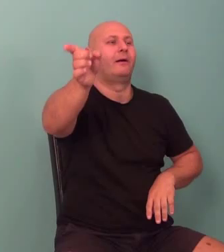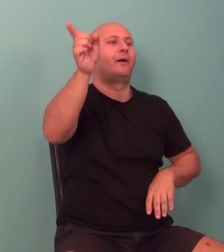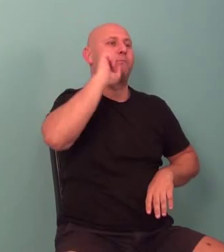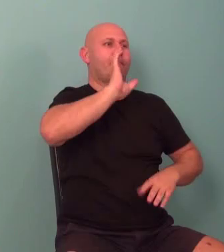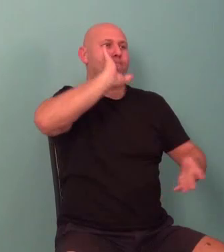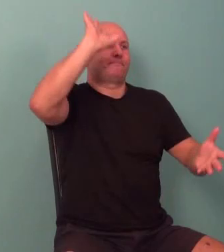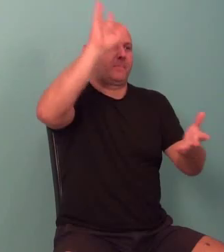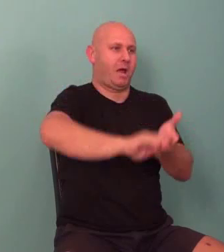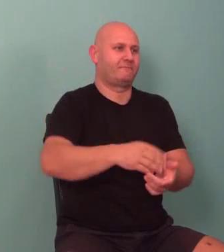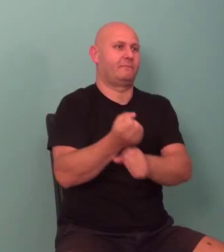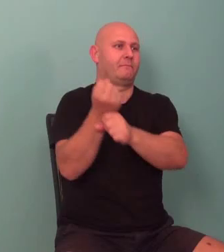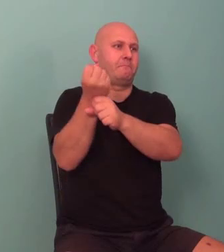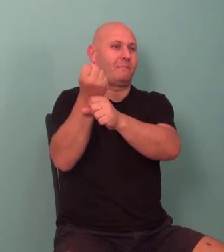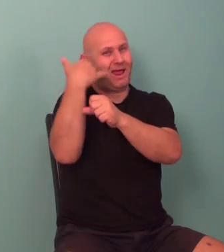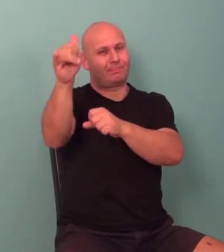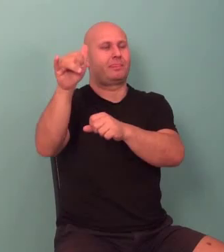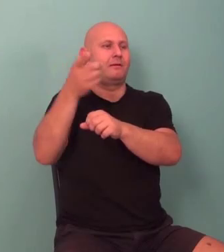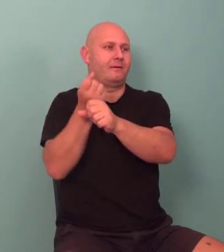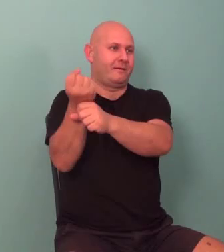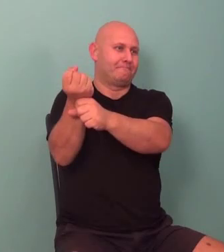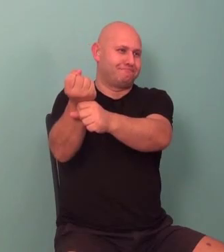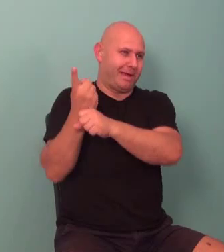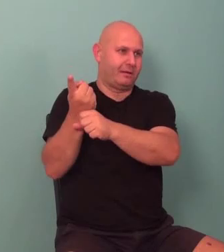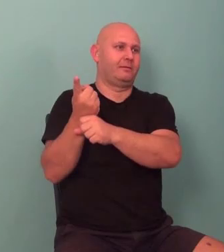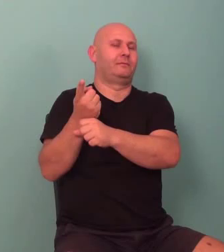Chłopak powtarza rzut kamieniem, tym razem w inne okno.